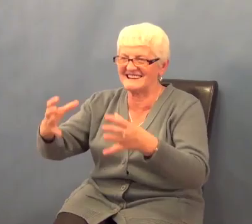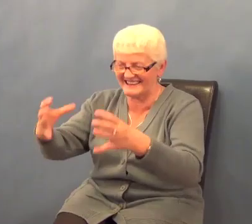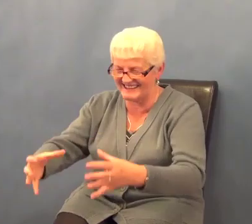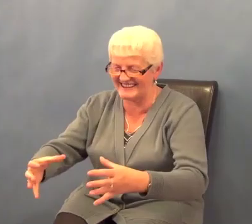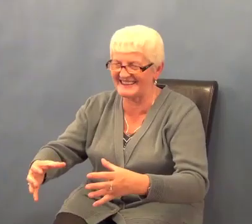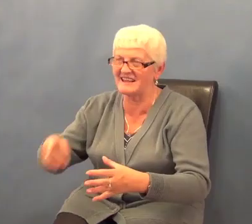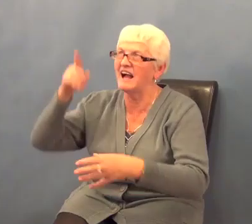Stawia ją.